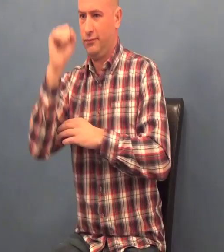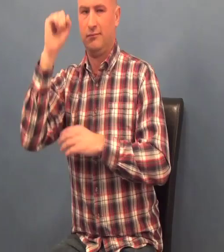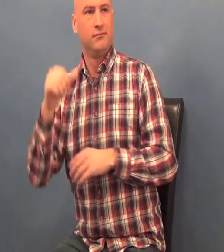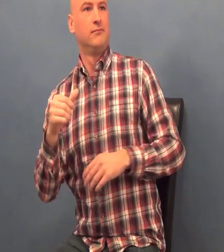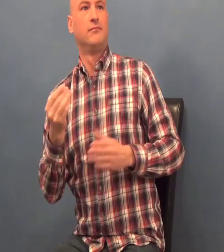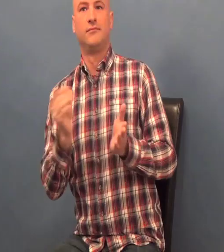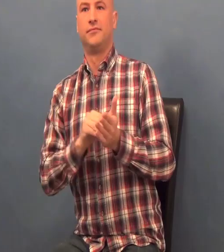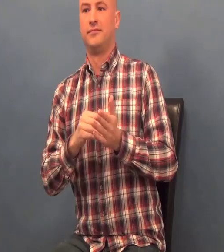"Skąd wziął się tu chłopiec?"